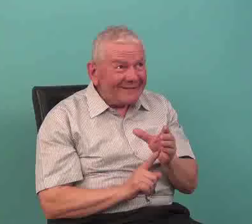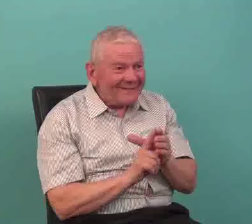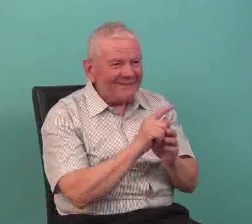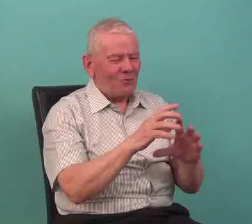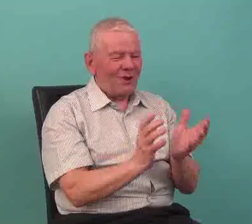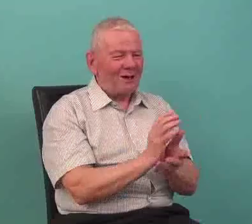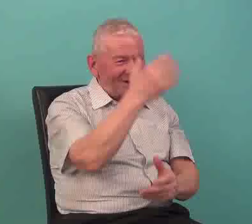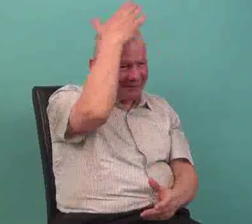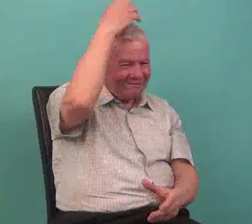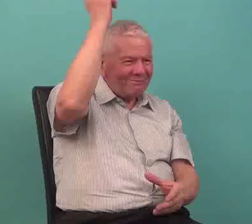Na jego głowę spada kula bowlingowa